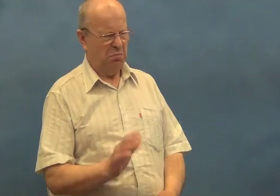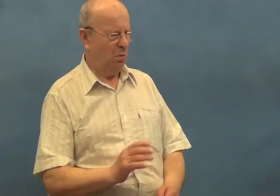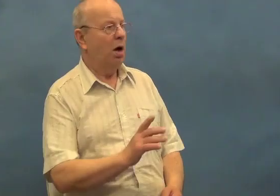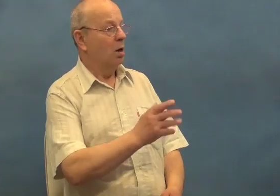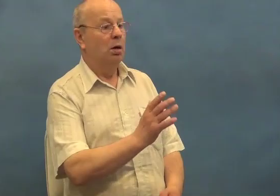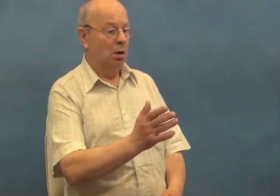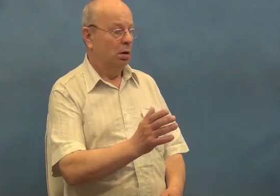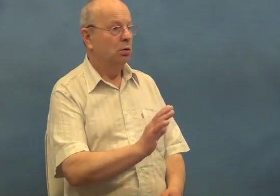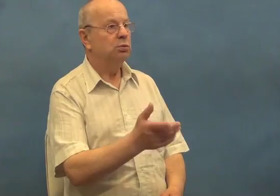Nie szkodzi.